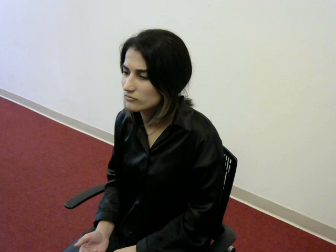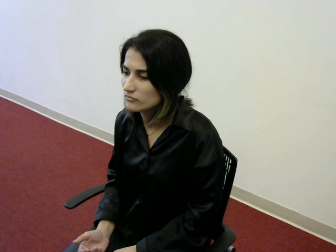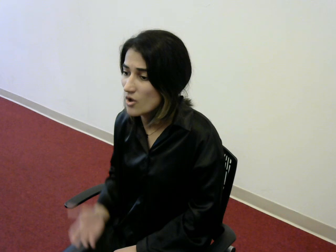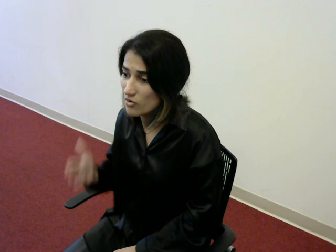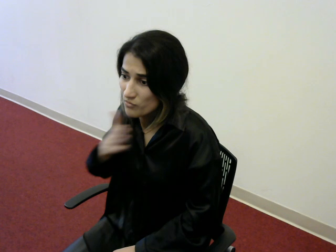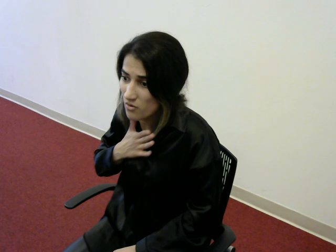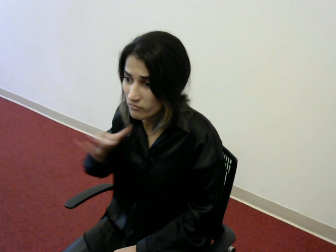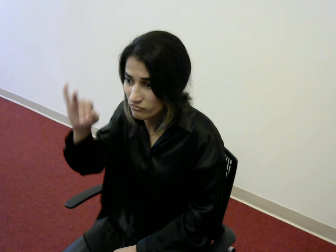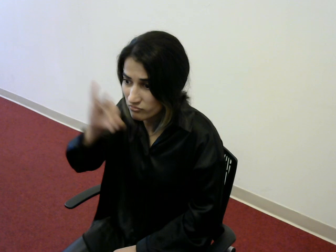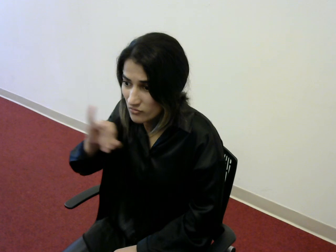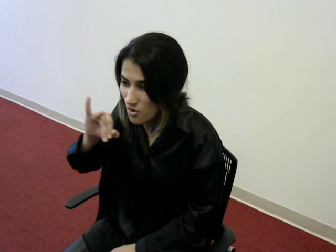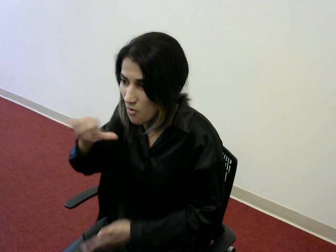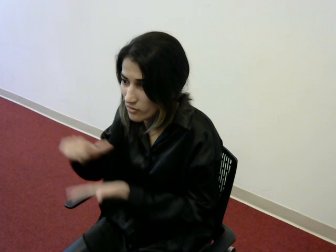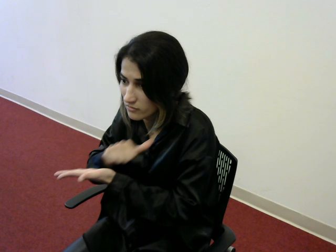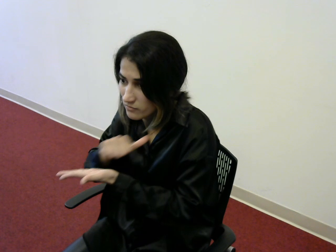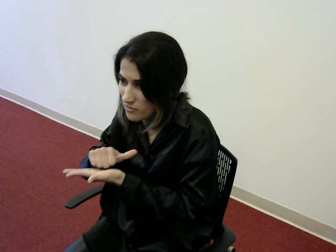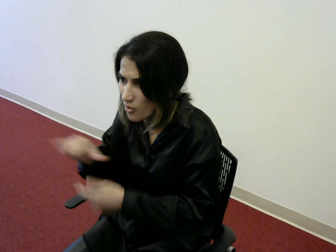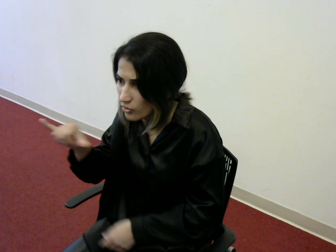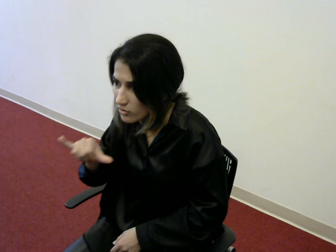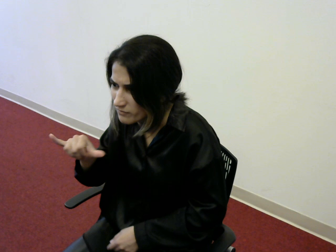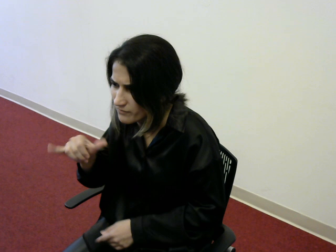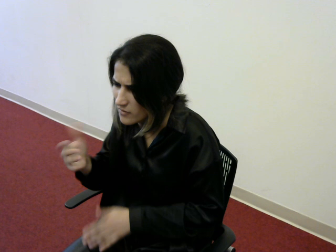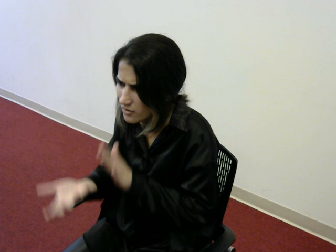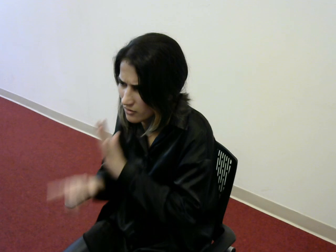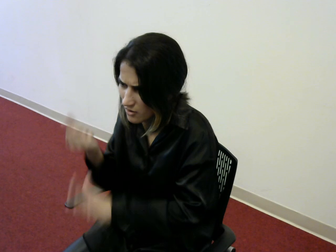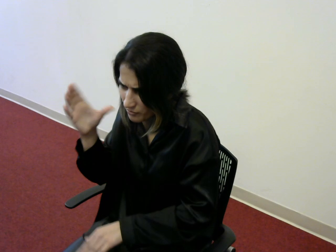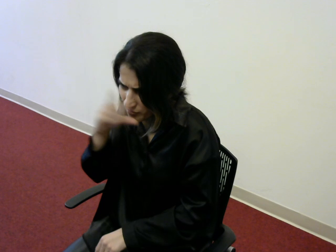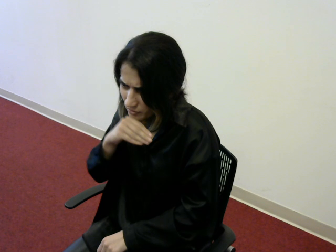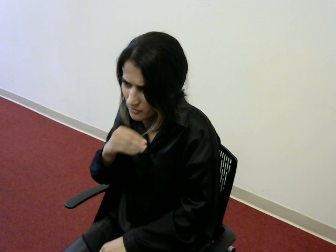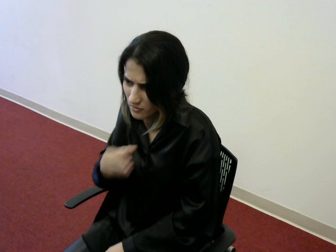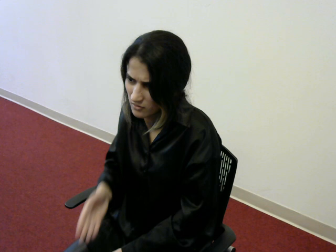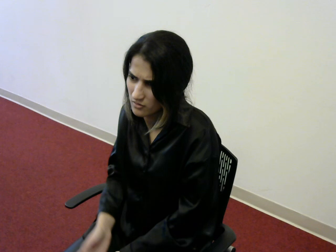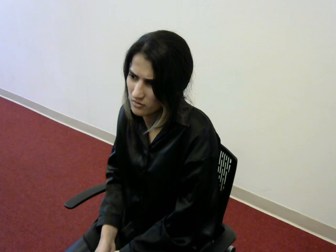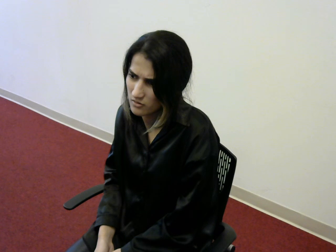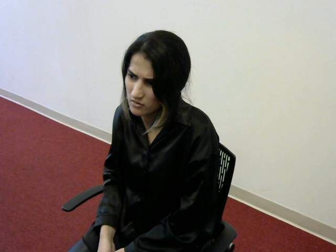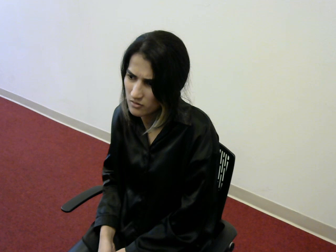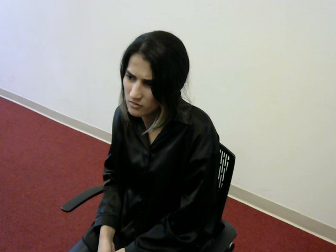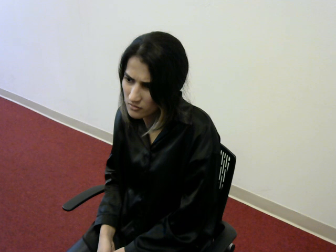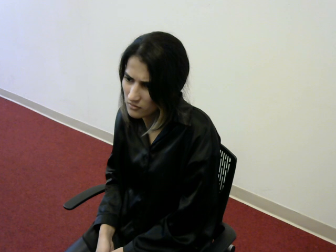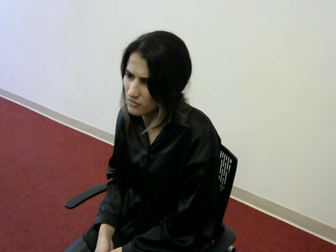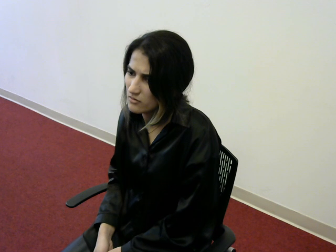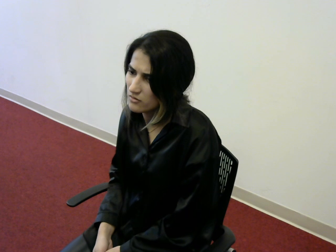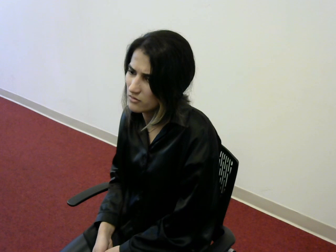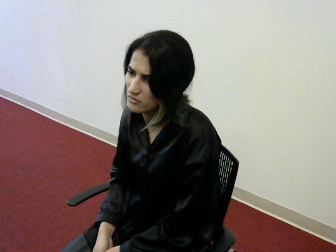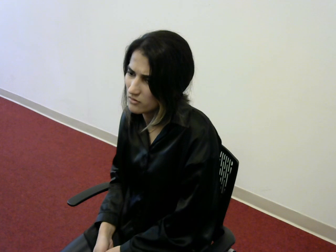Mən tarix sənədləri hardan götürə bilərəm?